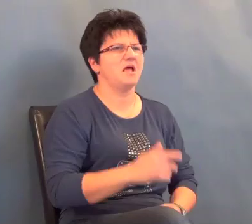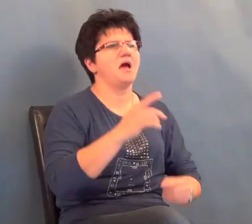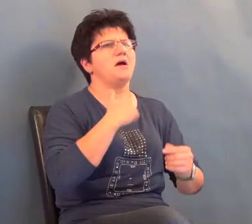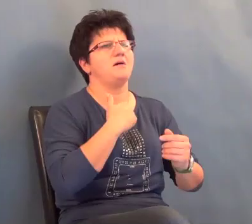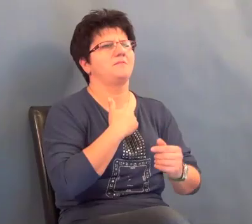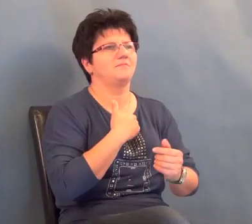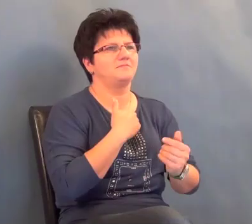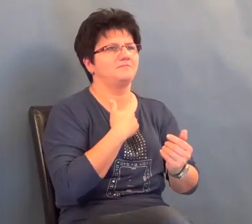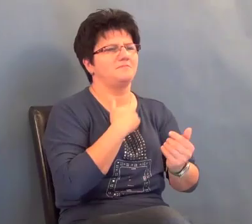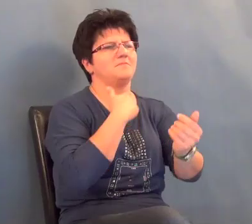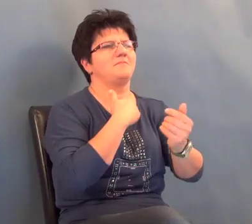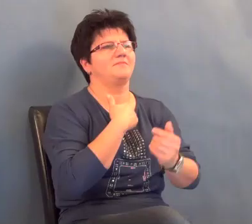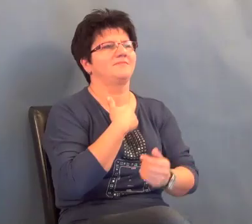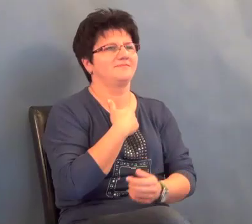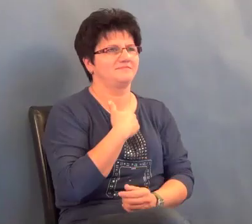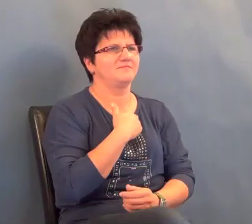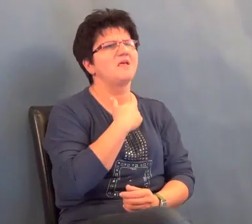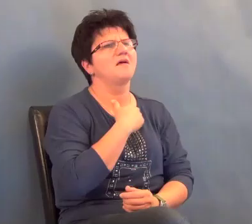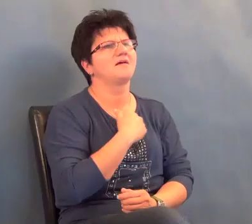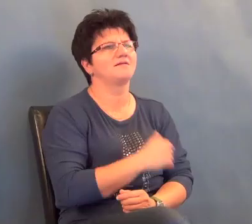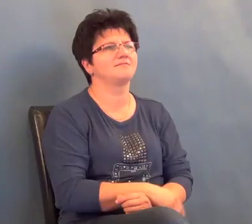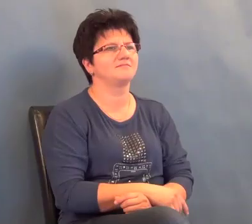Ja. Ja. Ja.